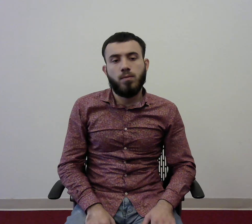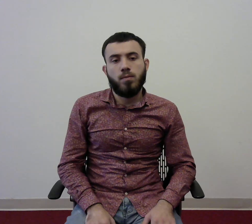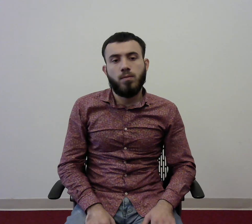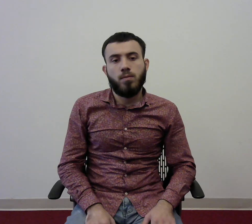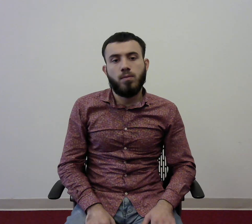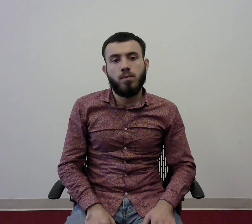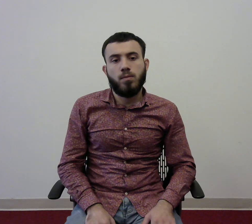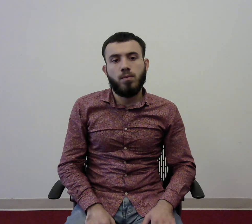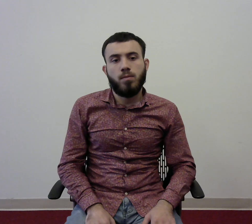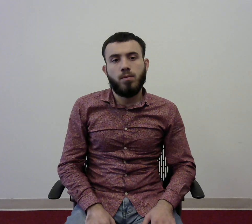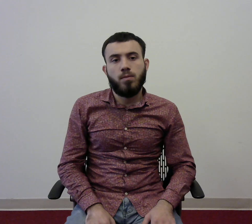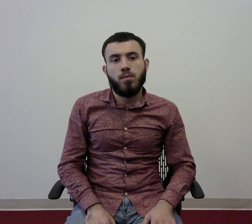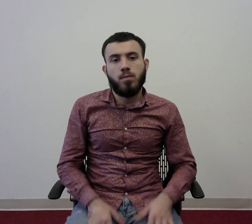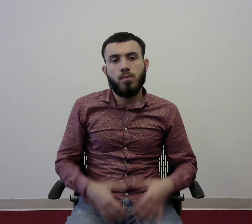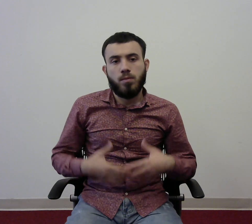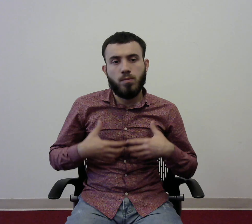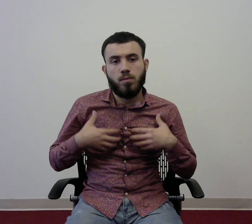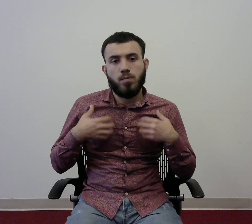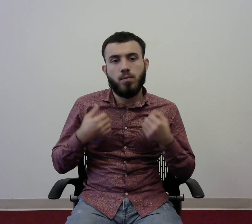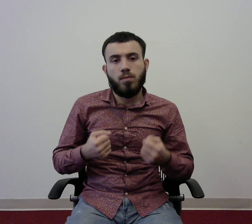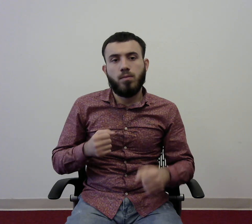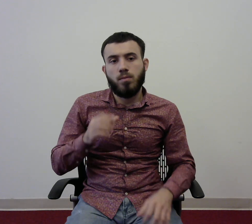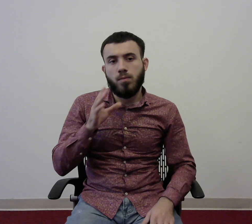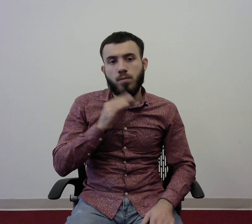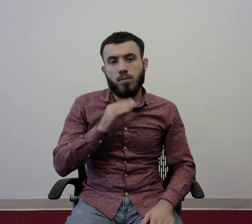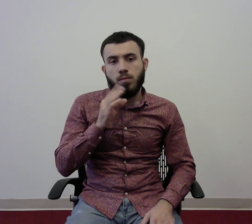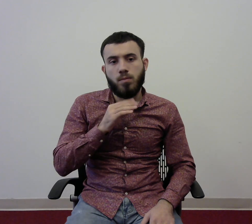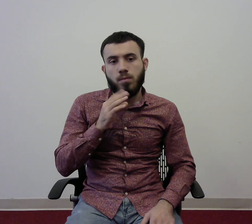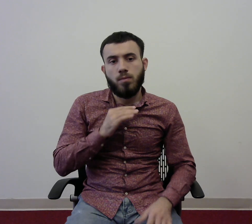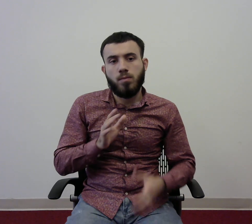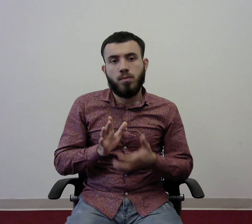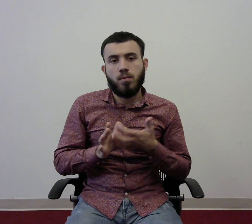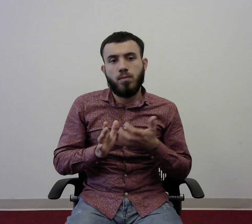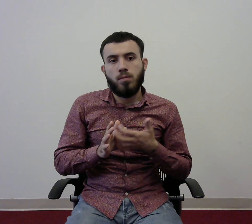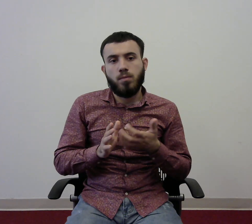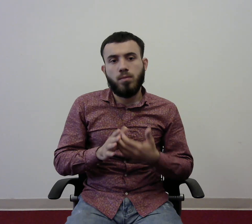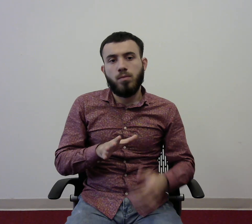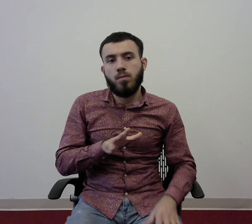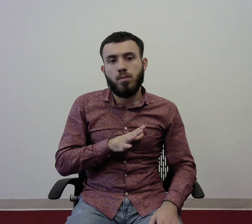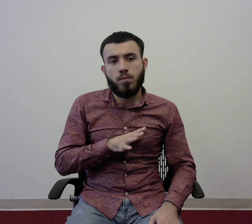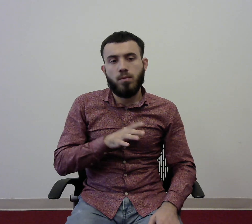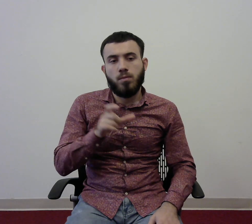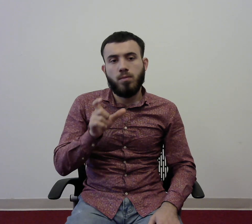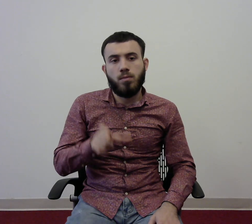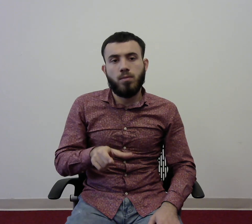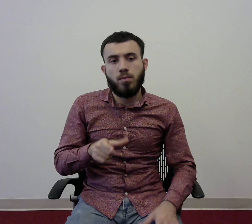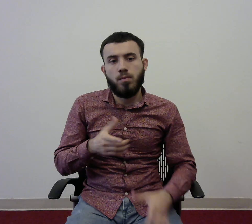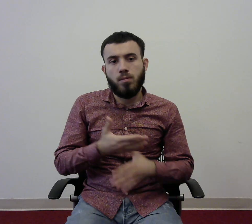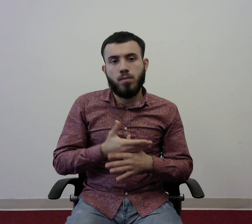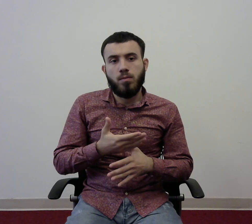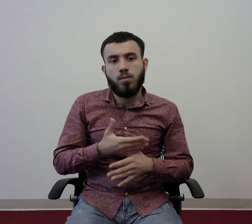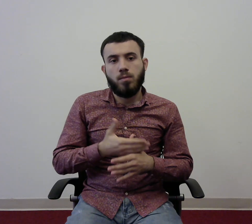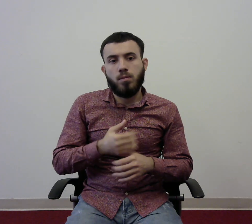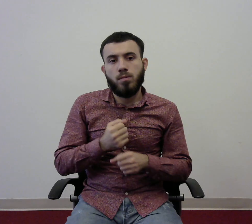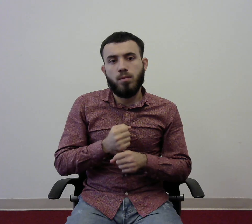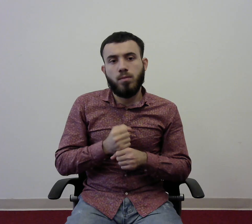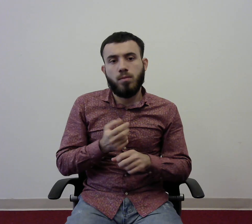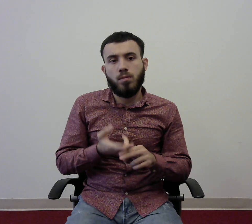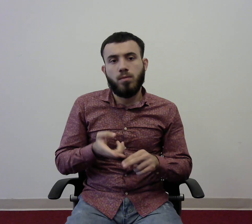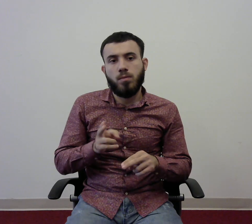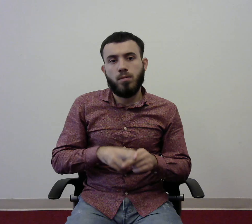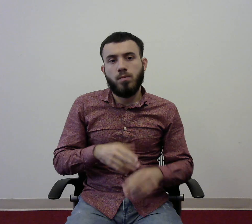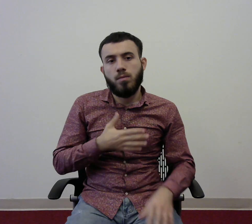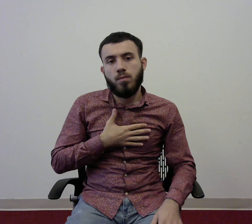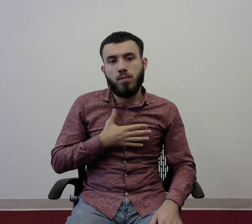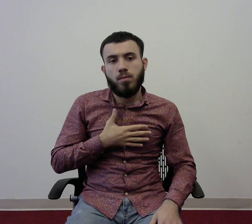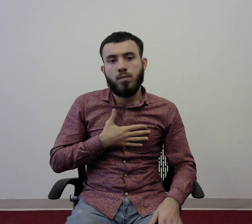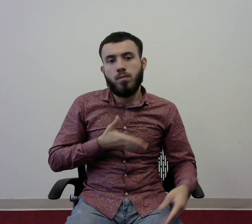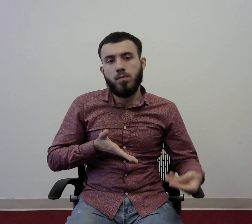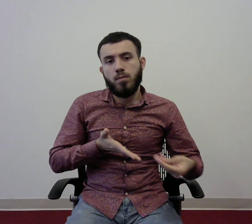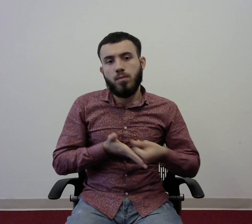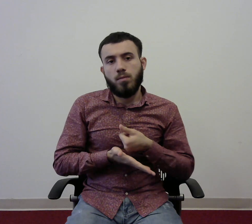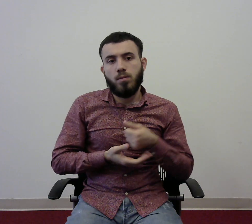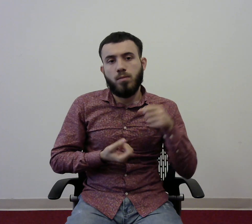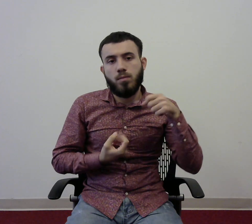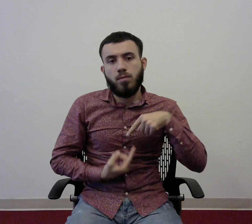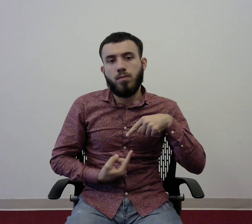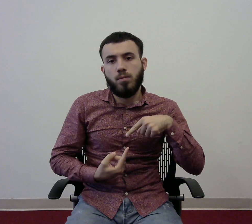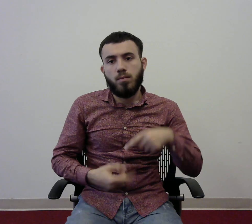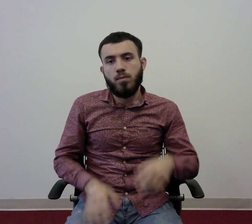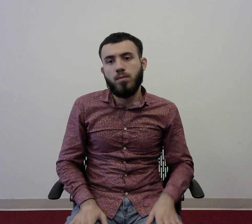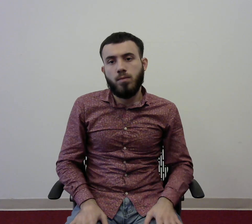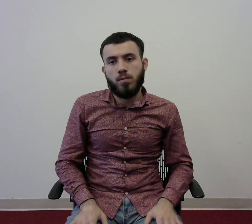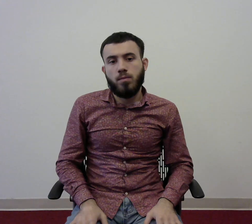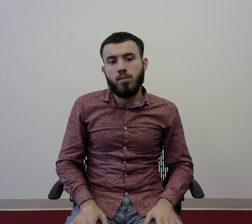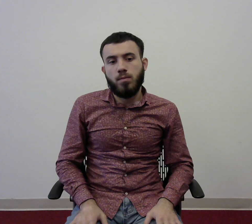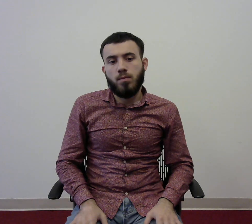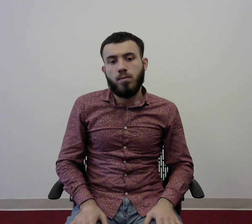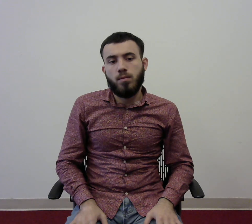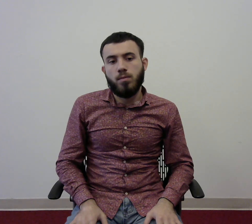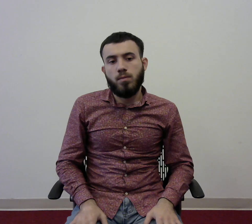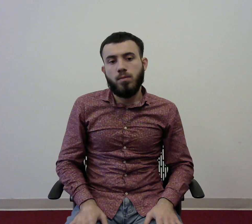Sağlamlıq imkanı məhdud olan şəxsə kömək etdiyimə görə mənə ödəniş düşürmü?